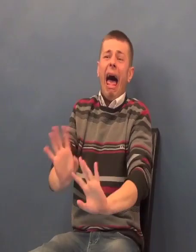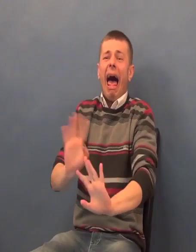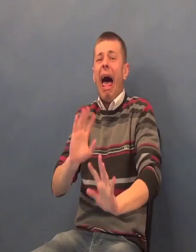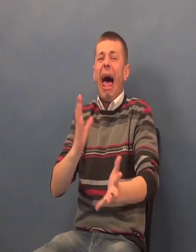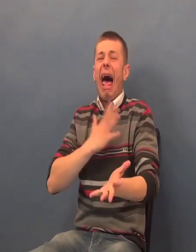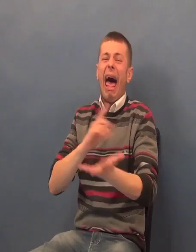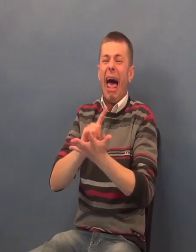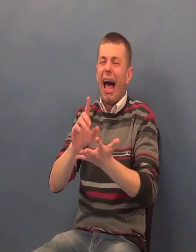Boi się, bo to jest ryzykowne.